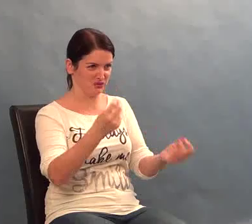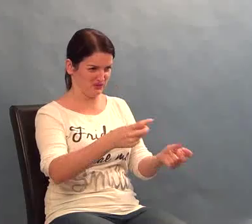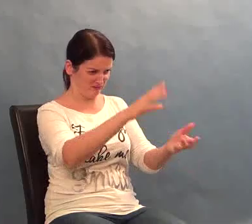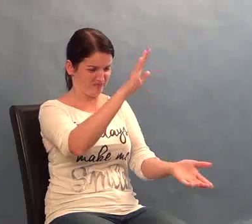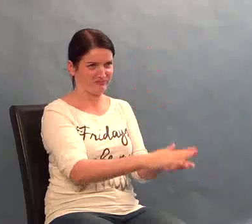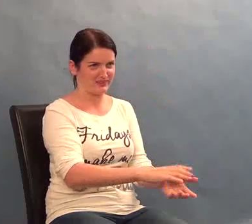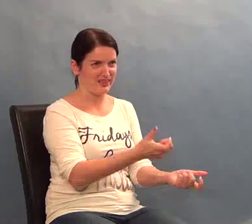W jaki sposób gruszek w koszu ubyło?